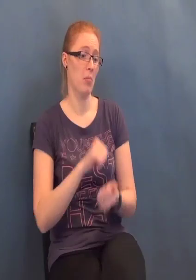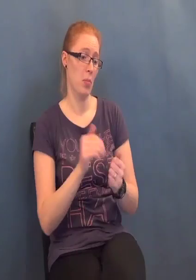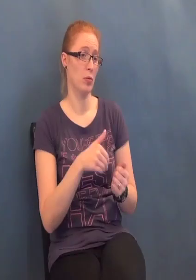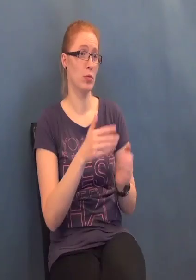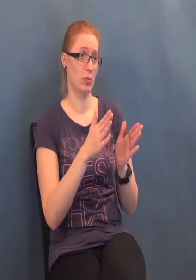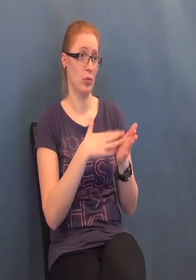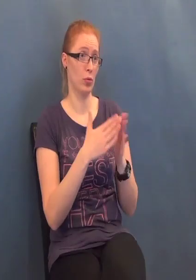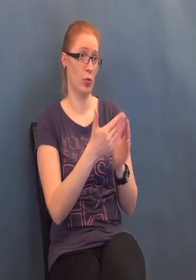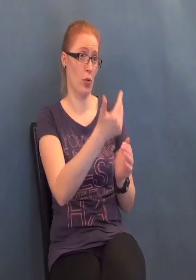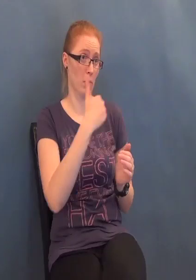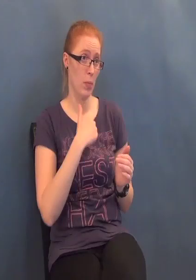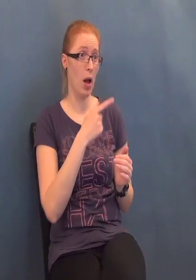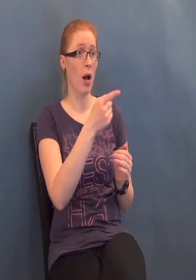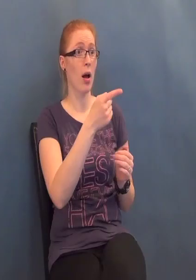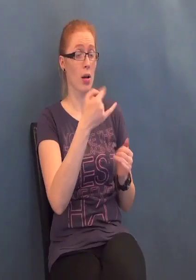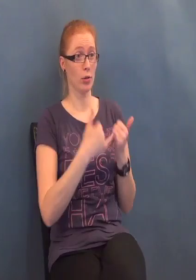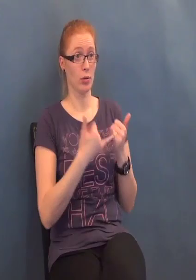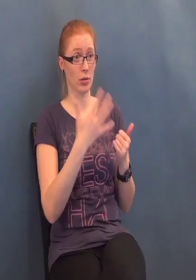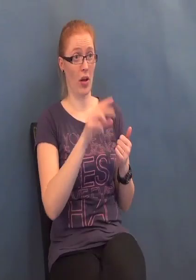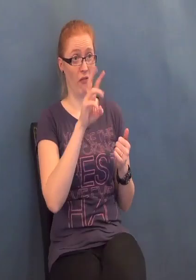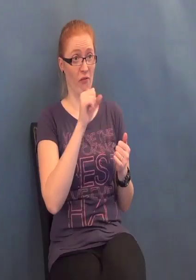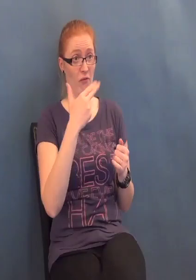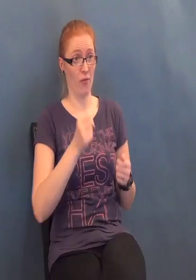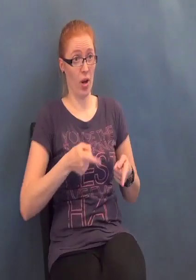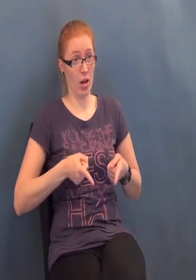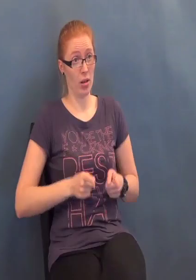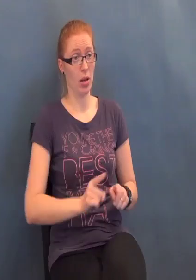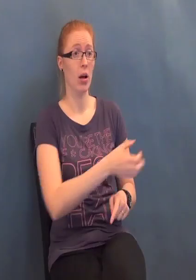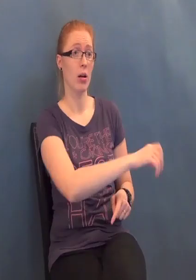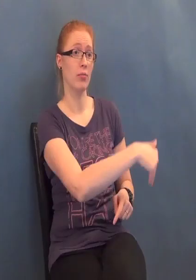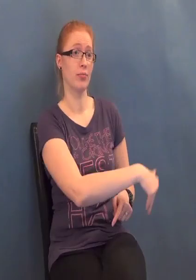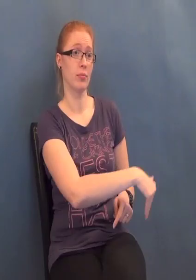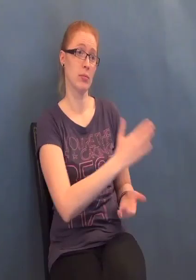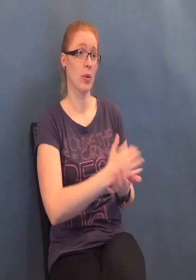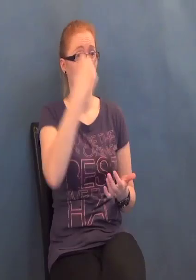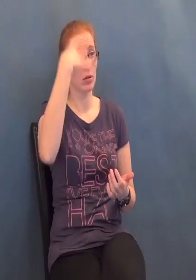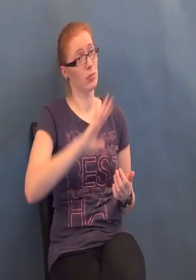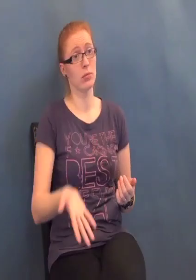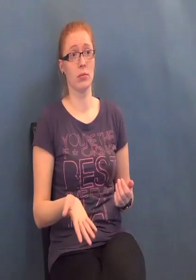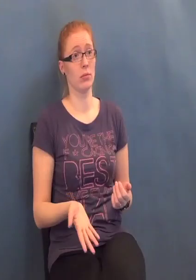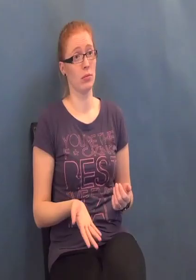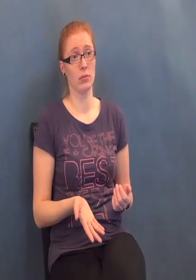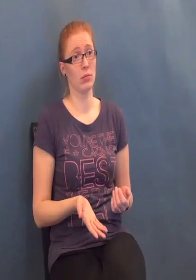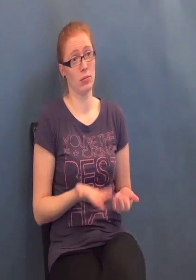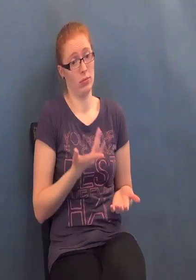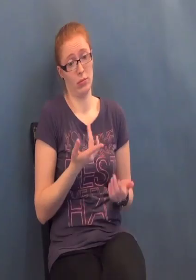Albo może tak, że jeżeli wpadniesz do mnie do domu i chcesz się umyć, to tylko w wannie, a nie korzystać z prysznica.